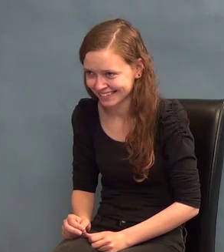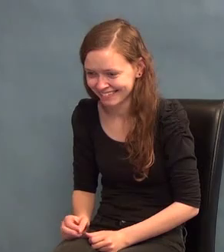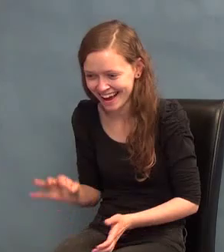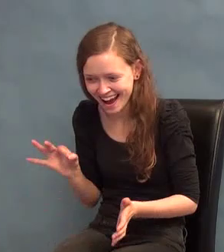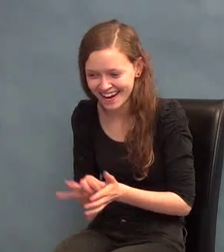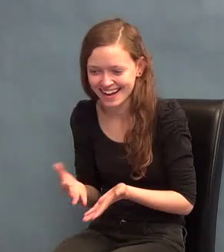Akurat!